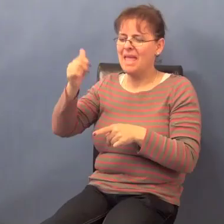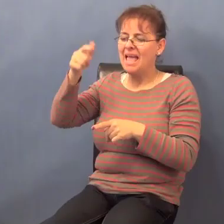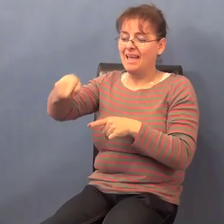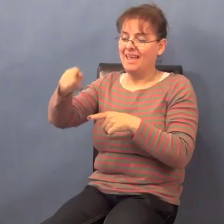To potem.